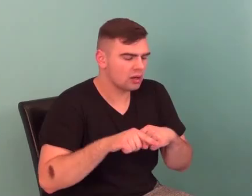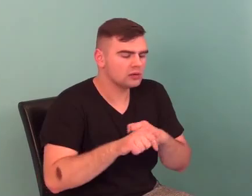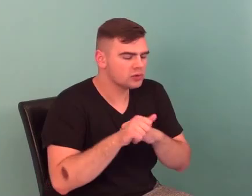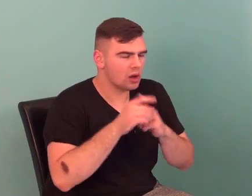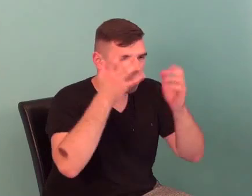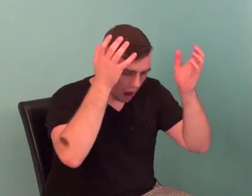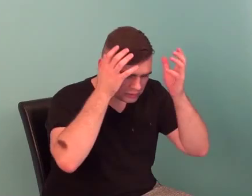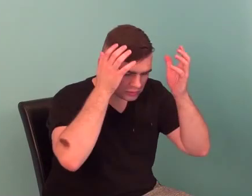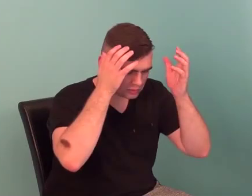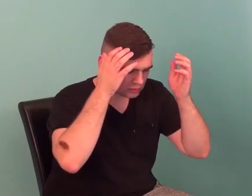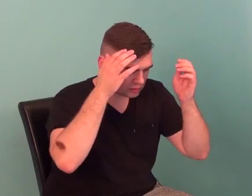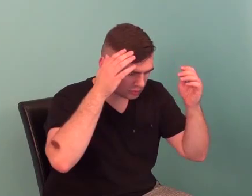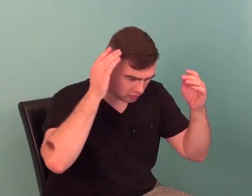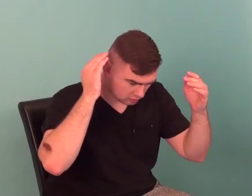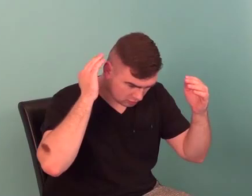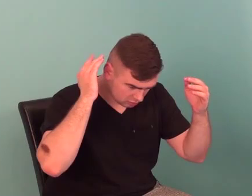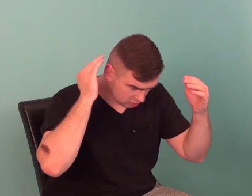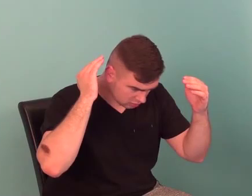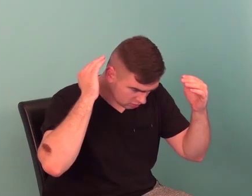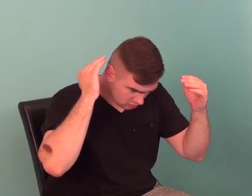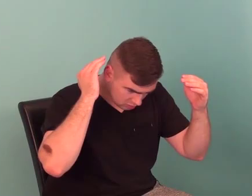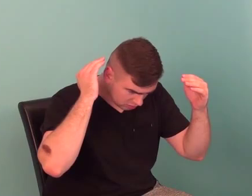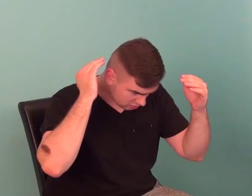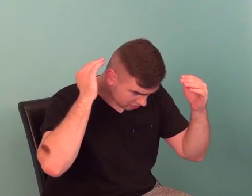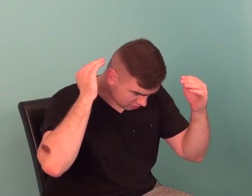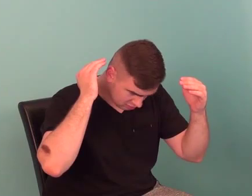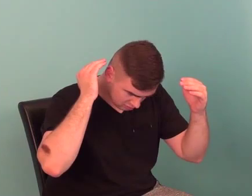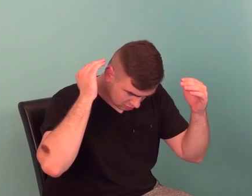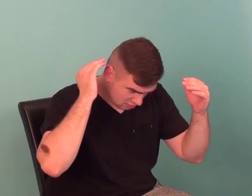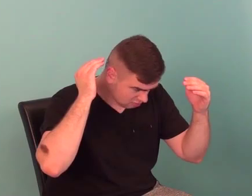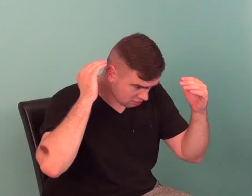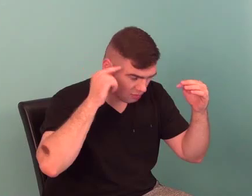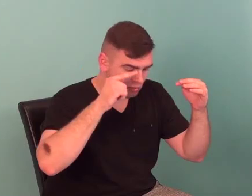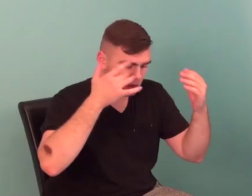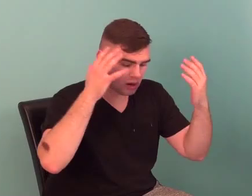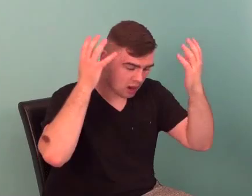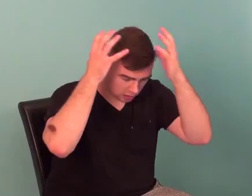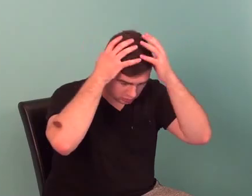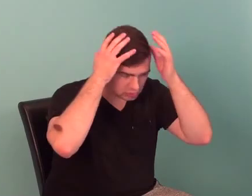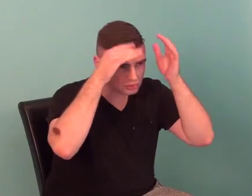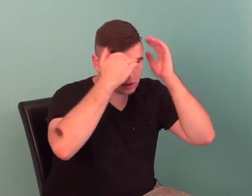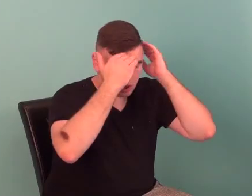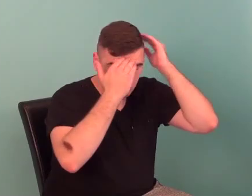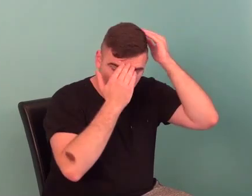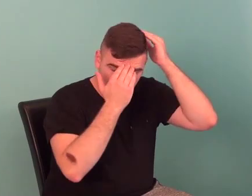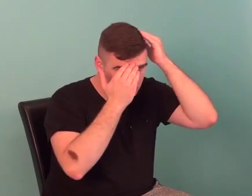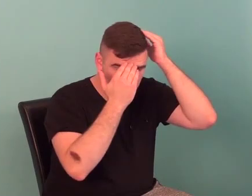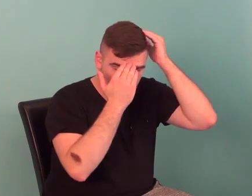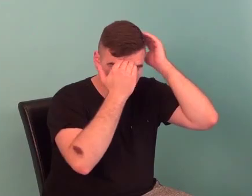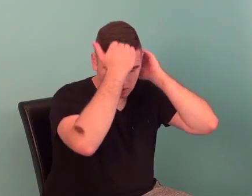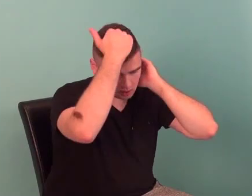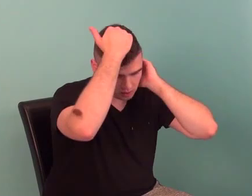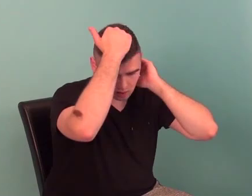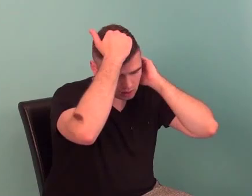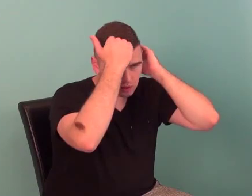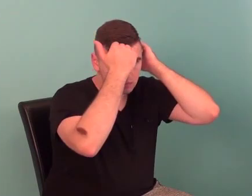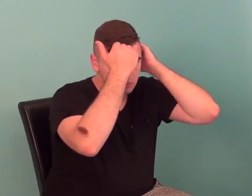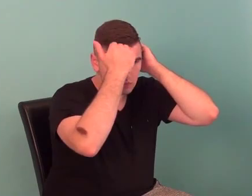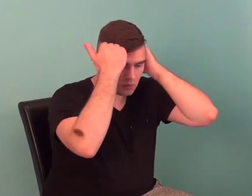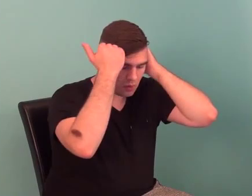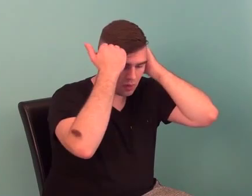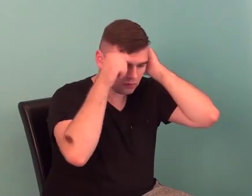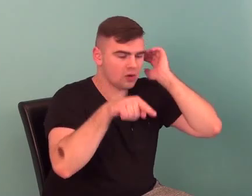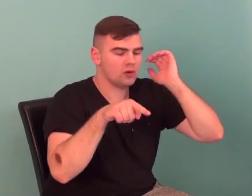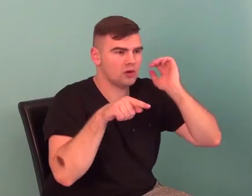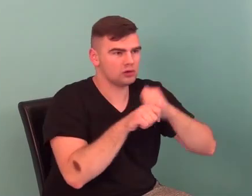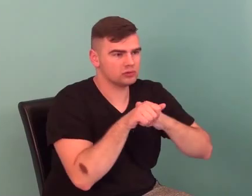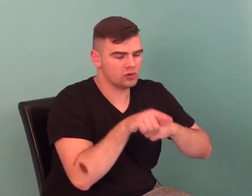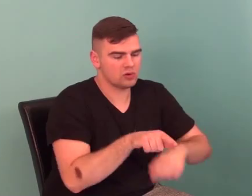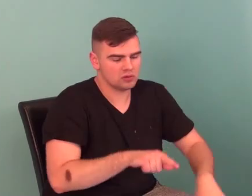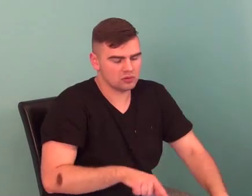Chodzi o kask... żeby był równo w pośrodku czoła, nie wysoko i nie nisko.